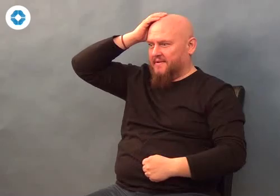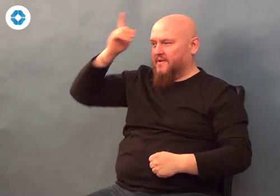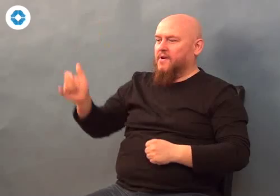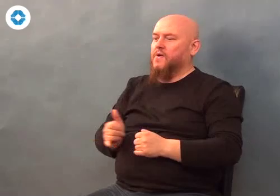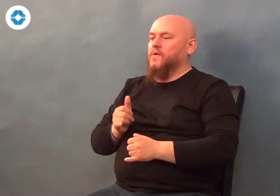Rower...